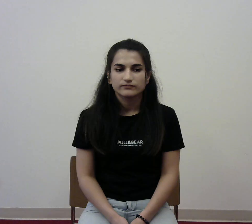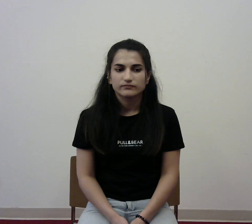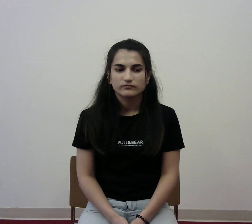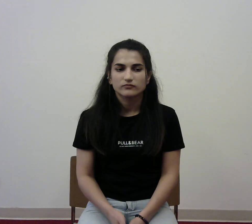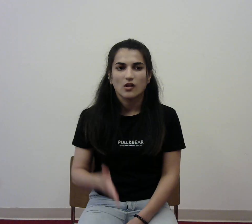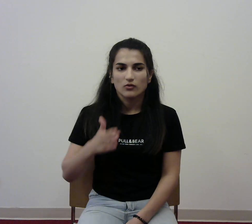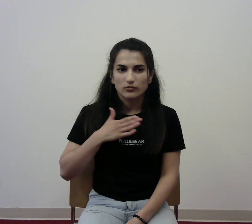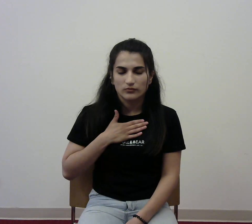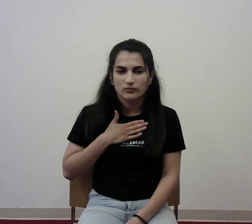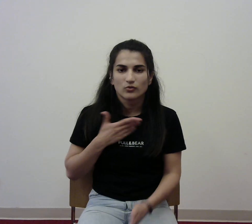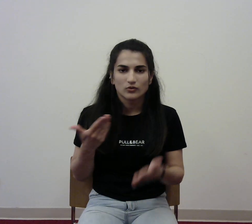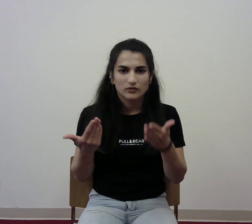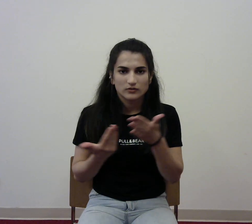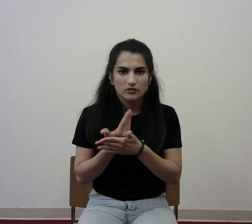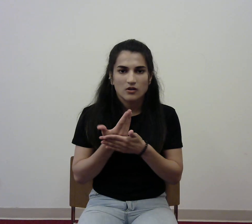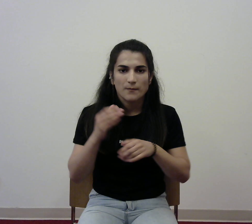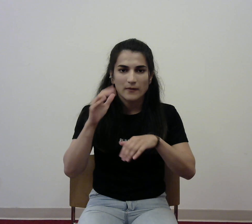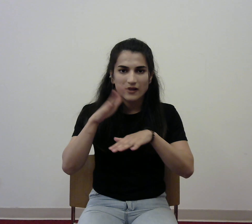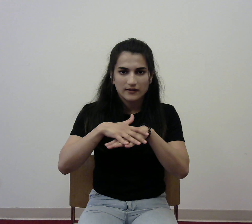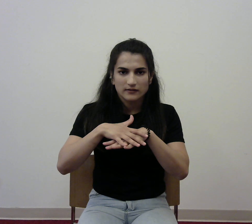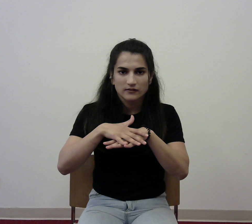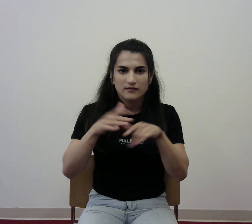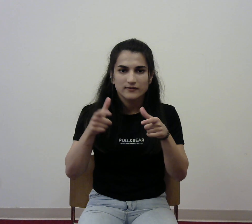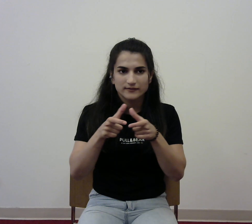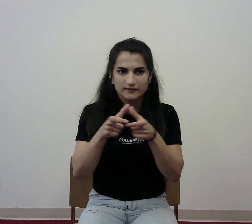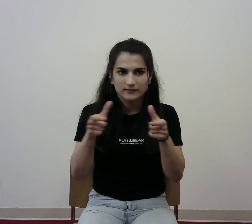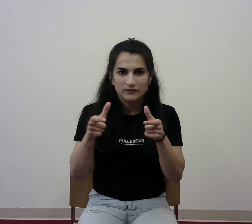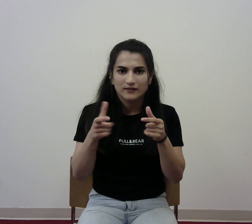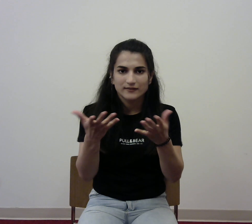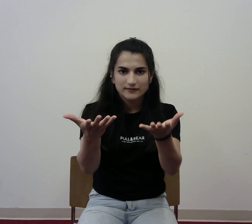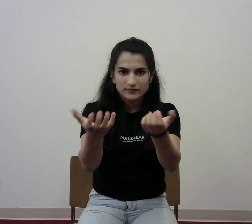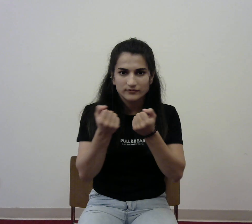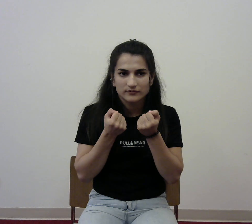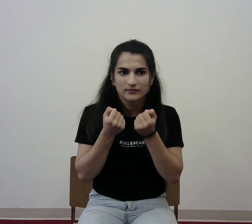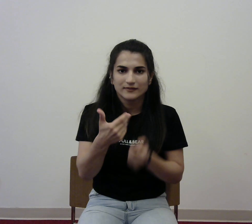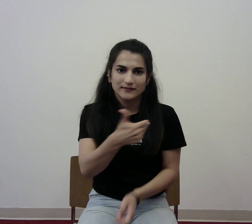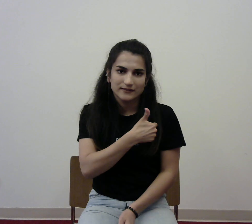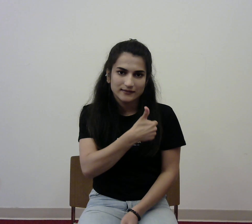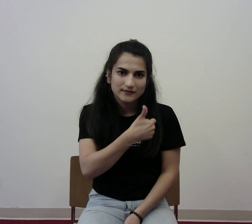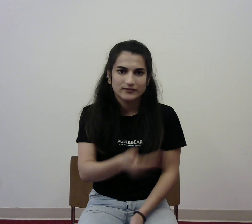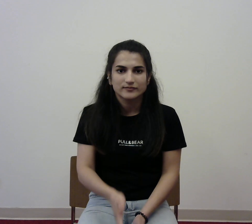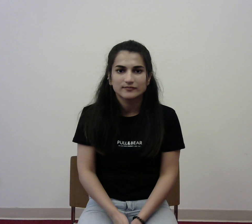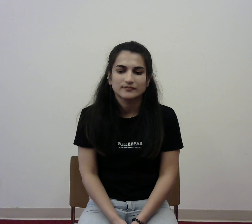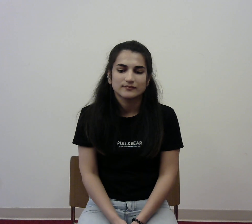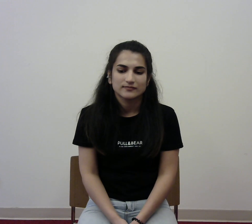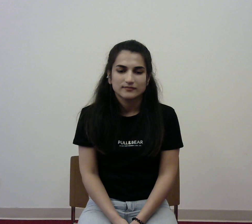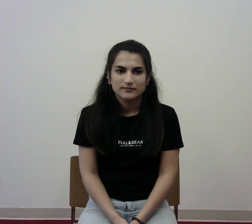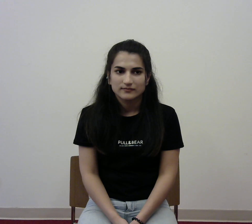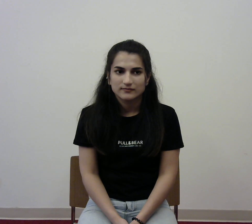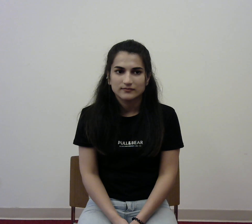Mən yeni bank kartı götürmək istəyirəm